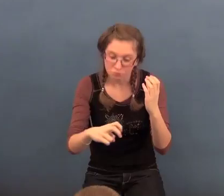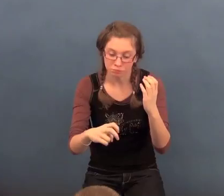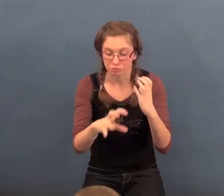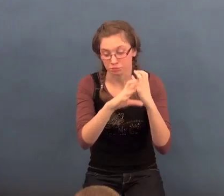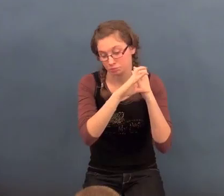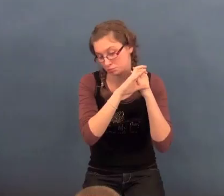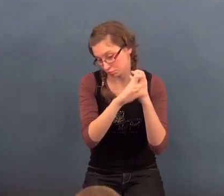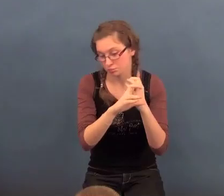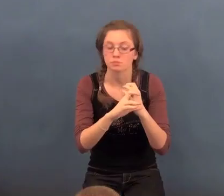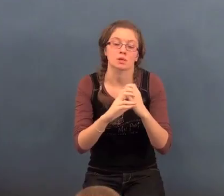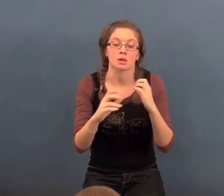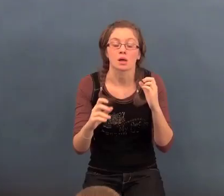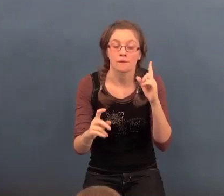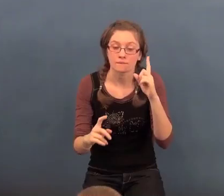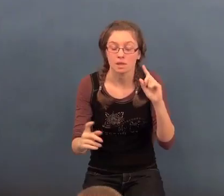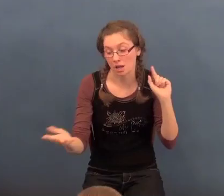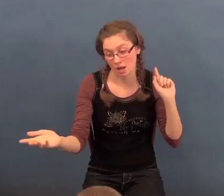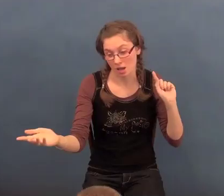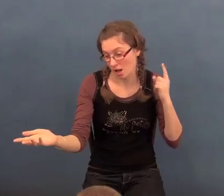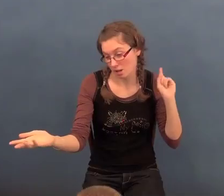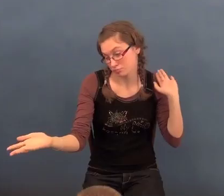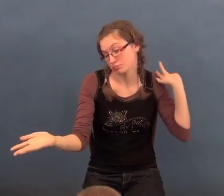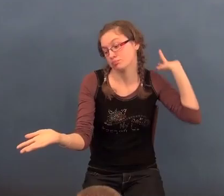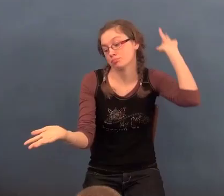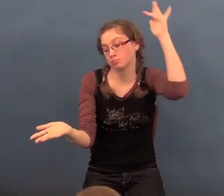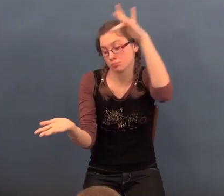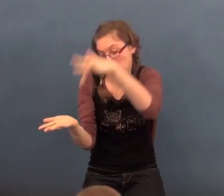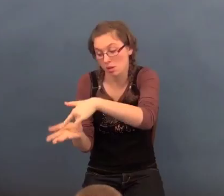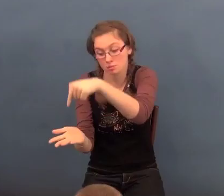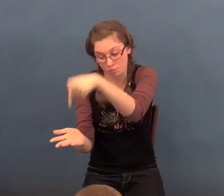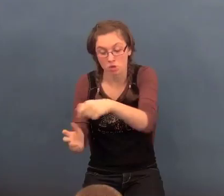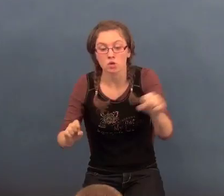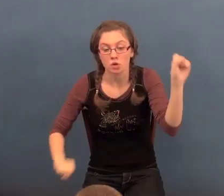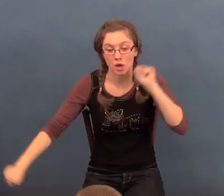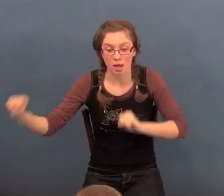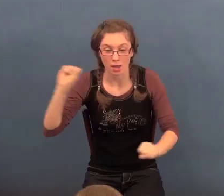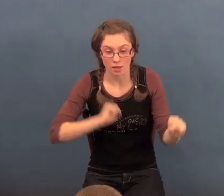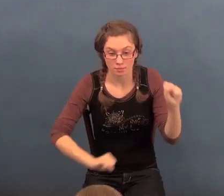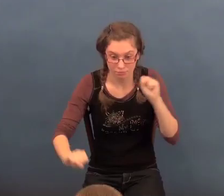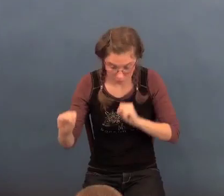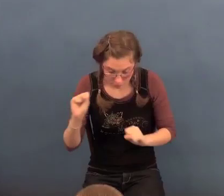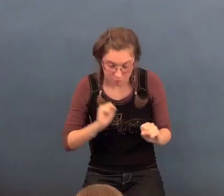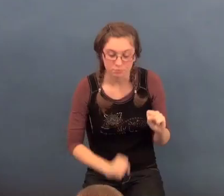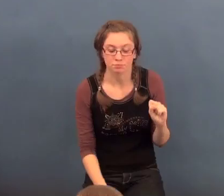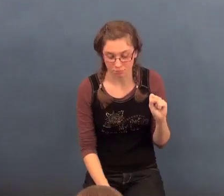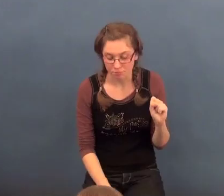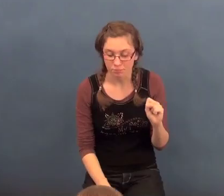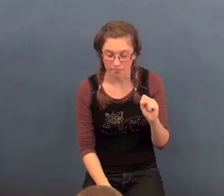Autobus rusza, wreszcie dojeżdża na miejsce, do Włoch.